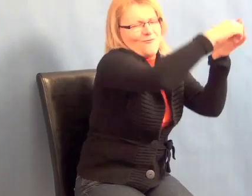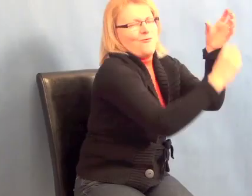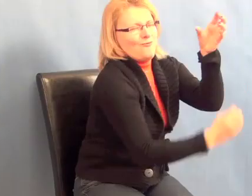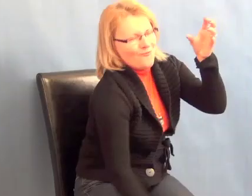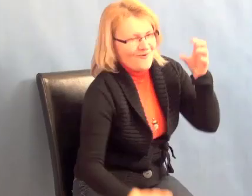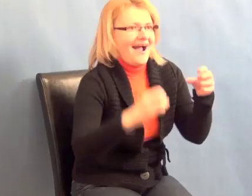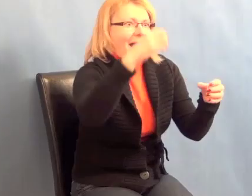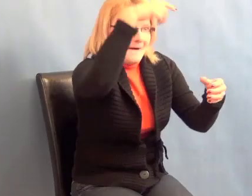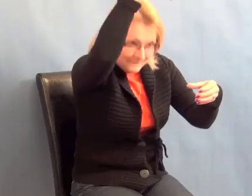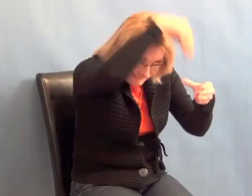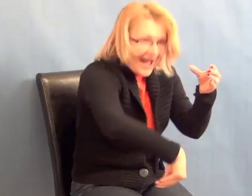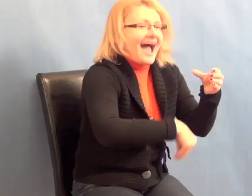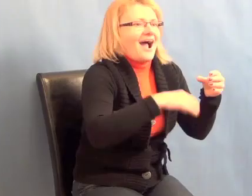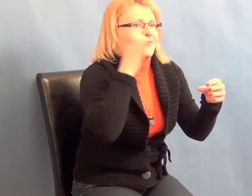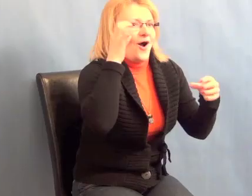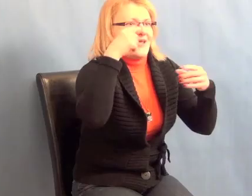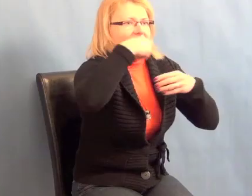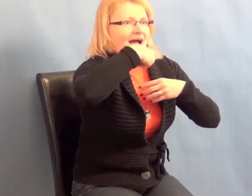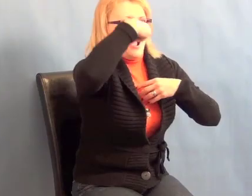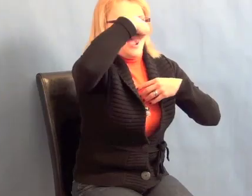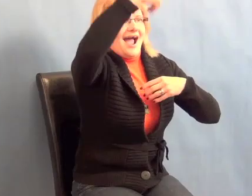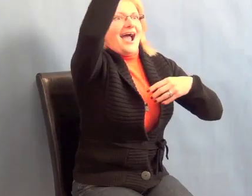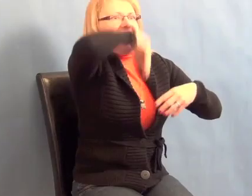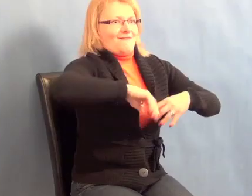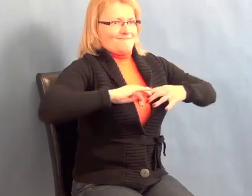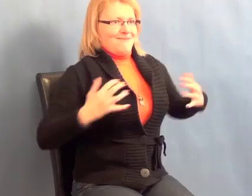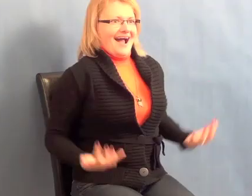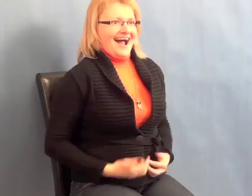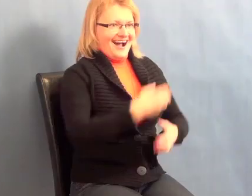Kula zaczęła spadać, i wpadła kotu do brzucha.